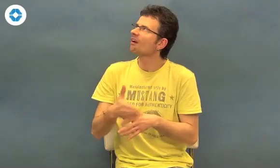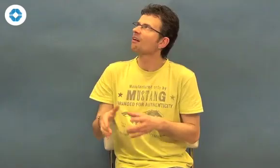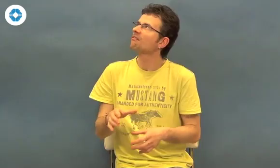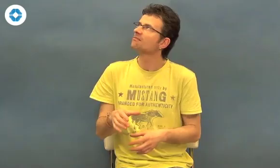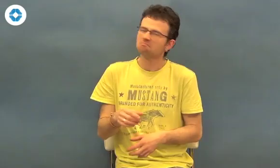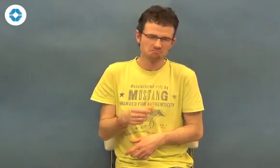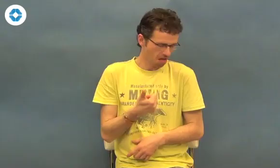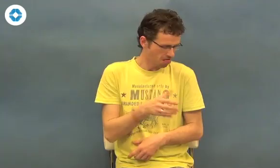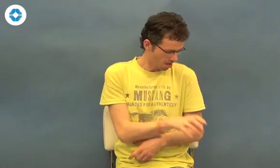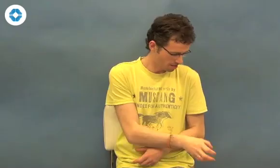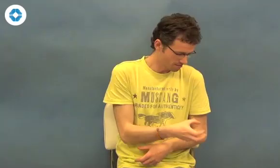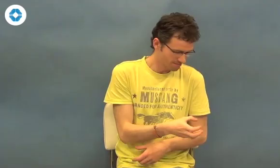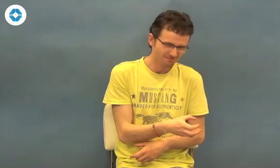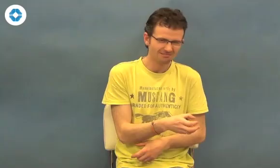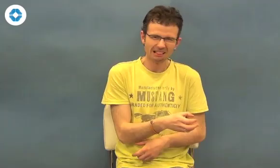Wziął jedną gruszkę po czym stwierdził, że jednak jej nie weźmie.